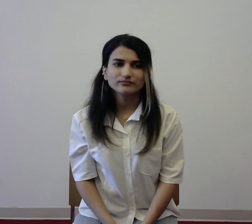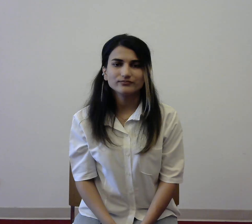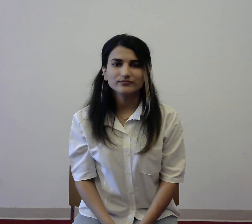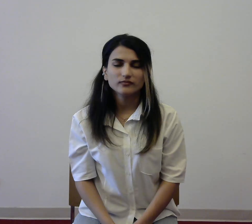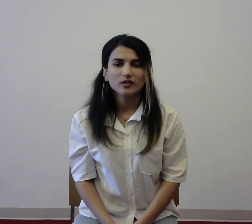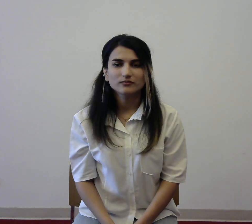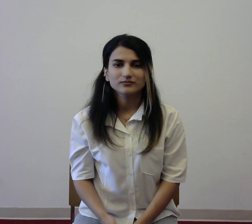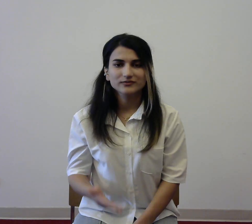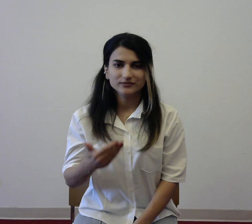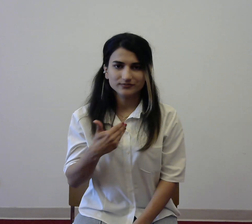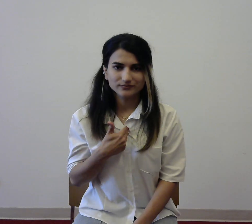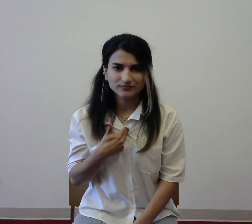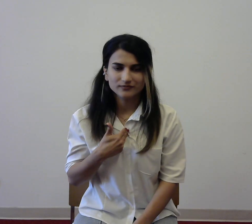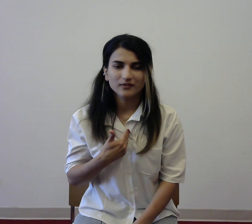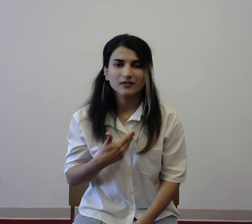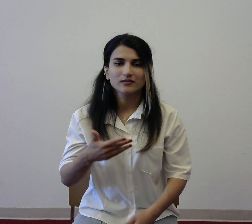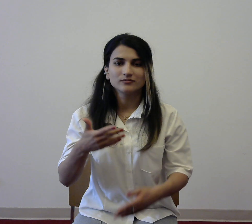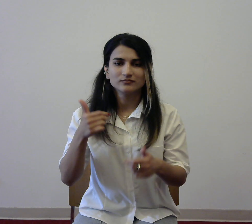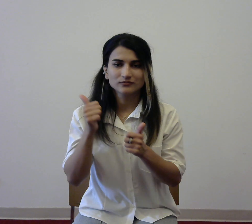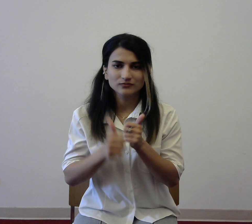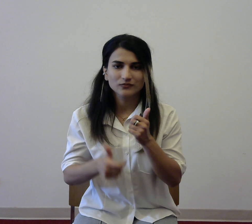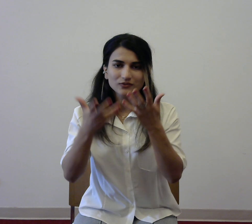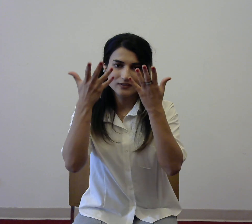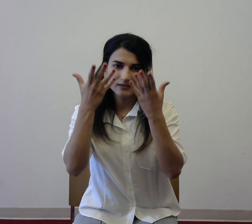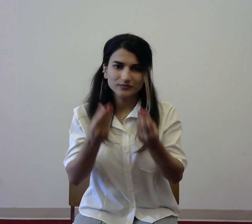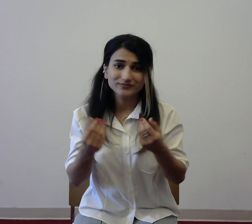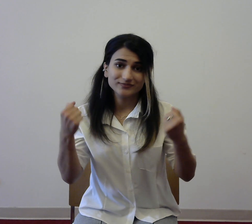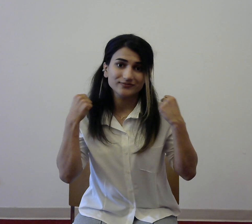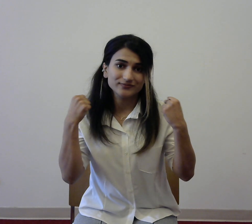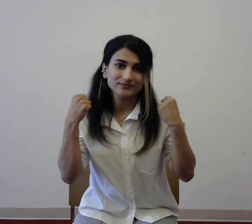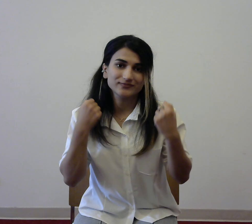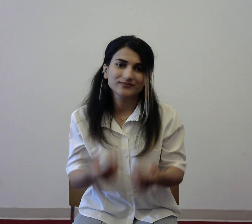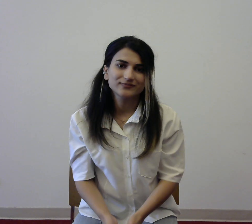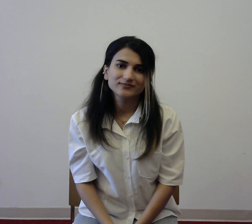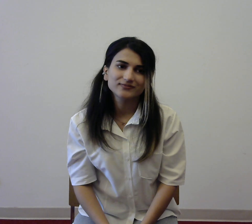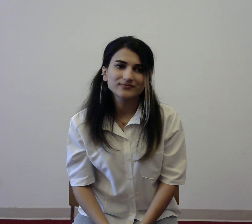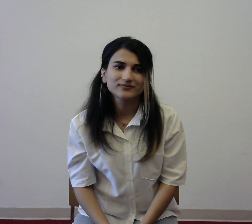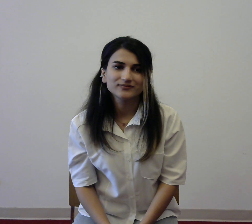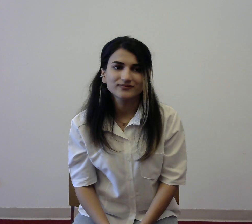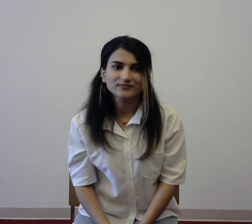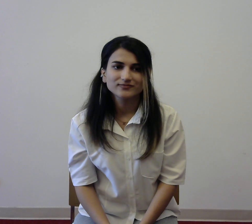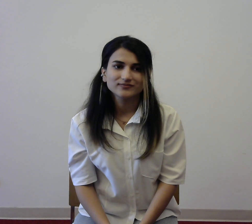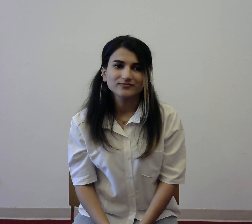Mən hər gün idman edirəm